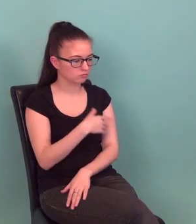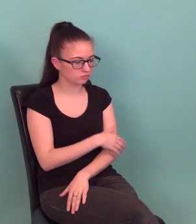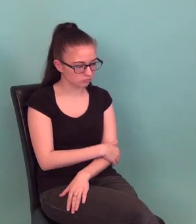Aha.